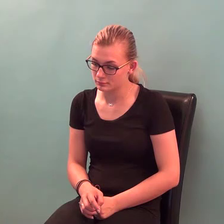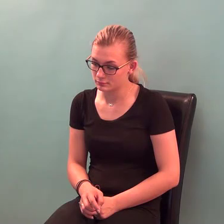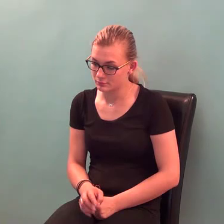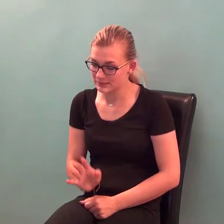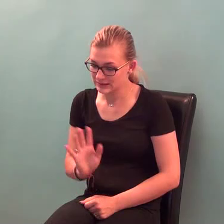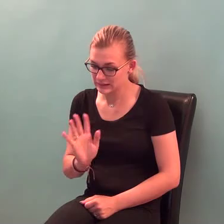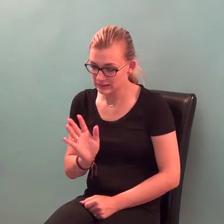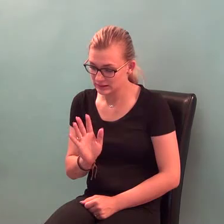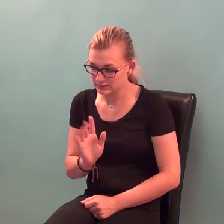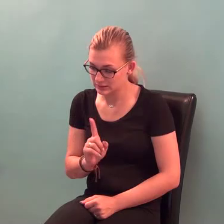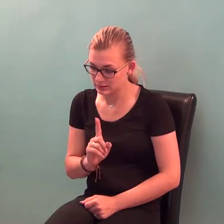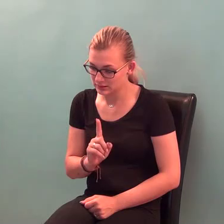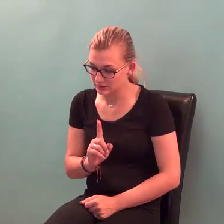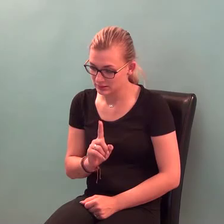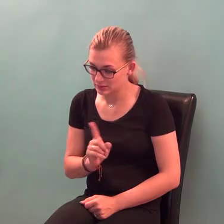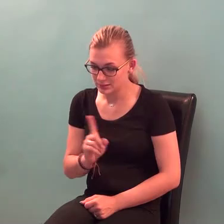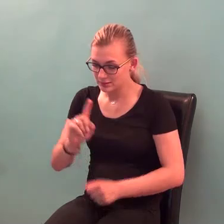Nie, nie.